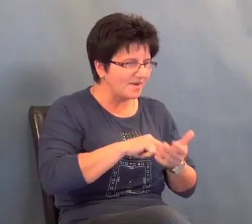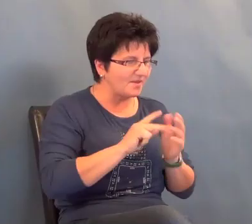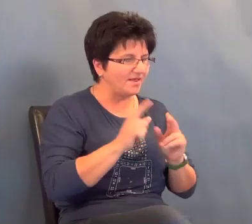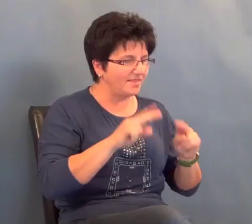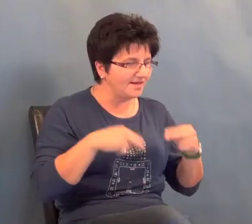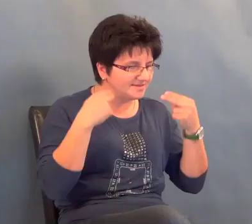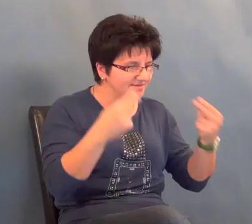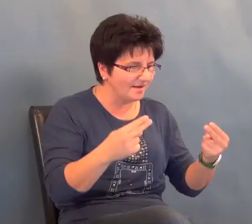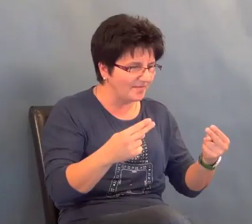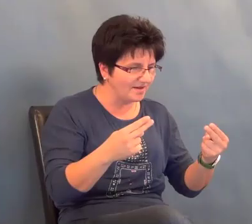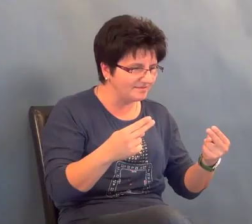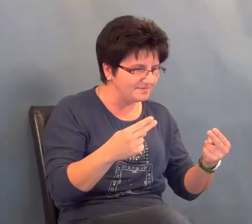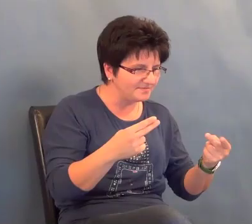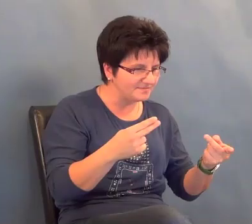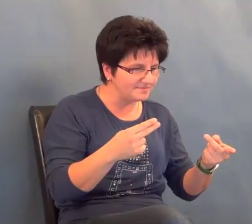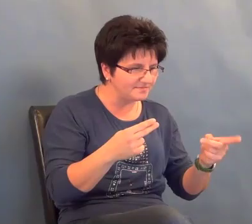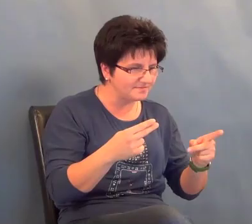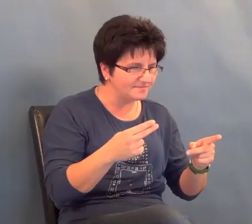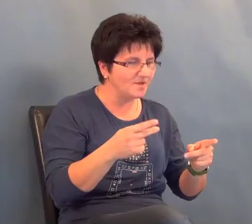Więc następny termin.